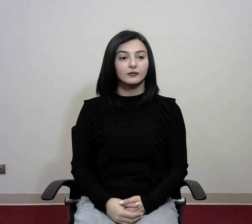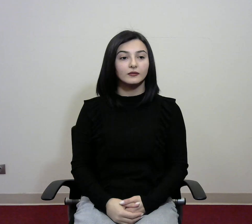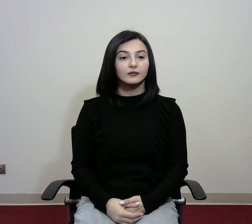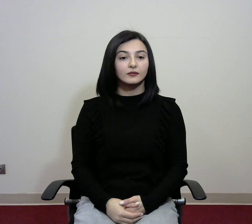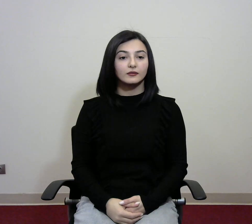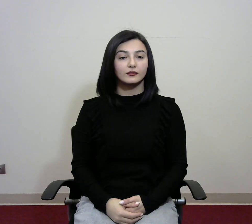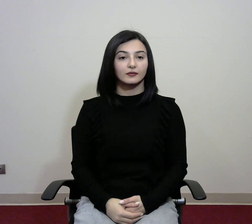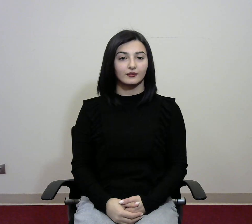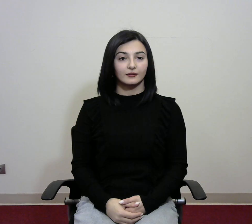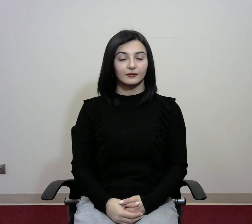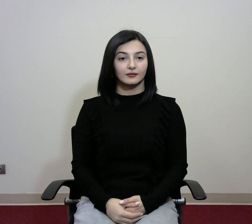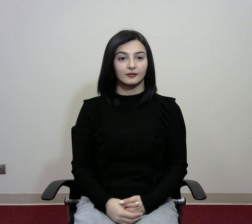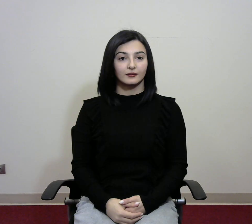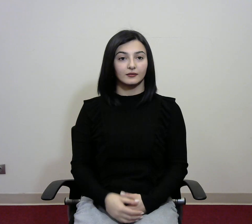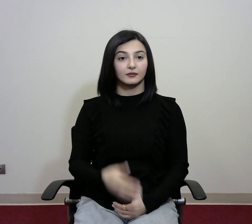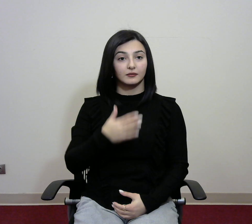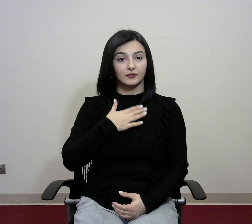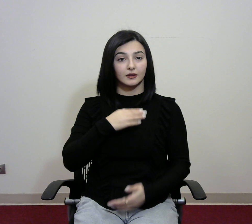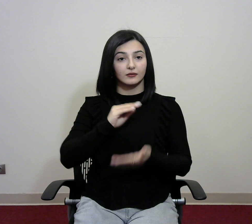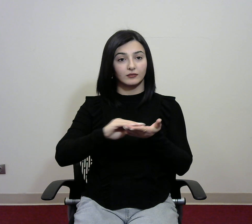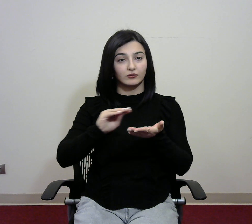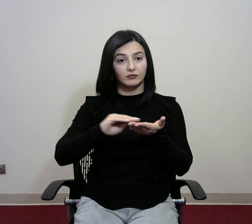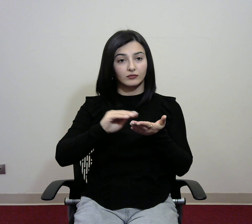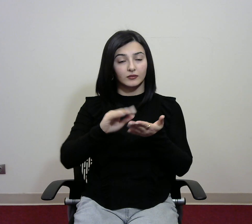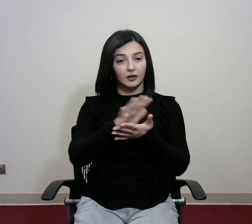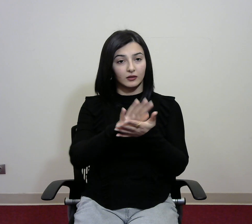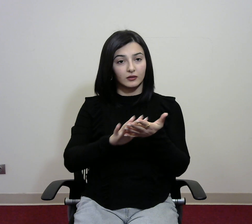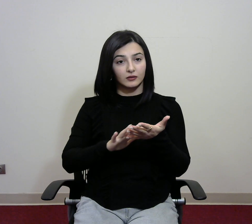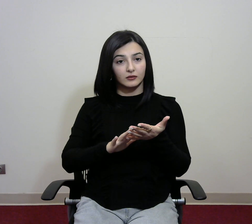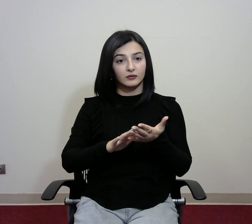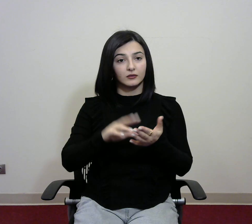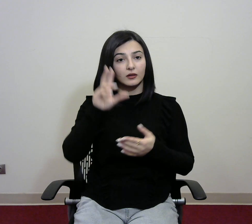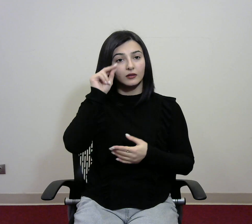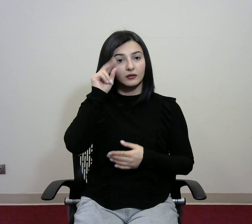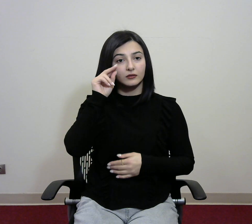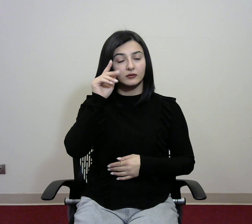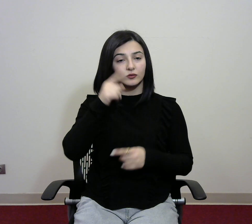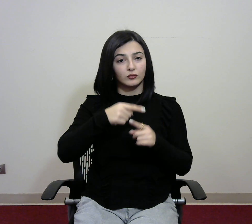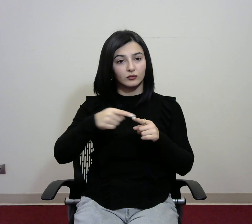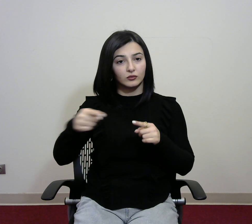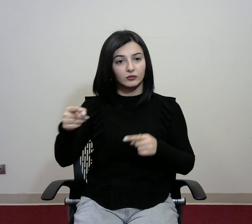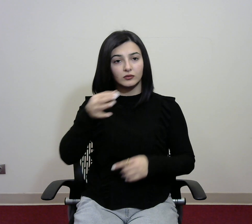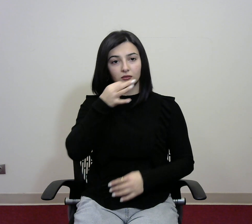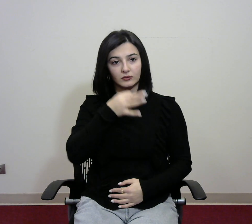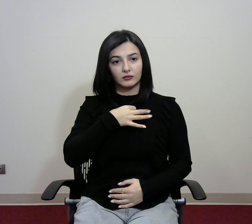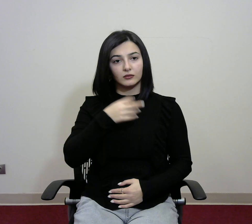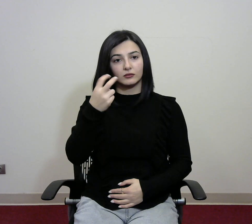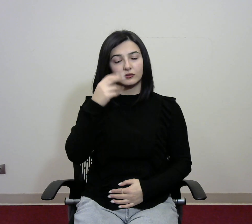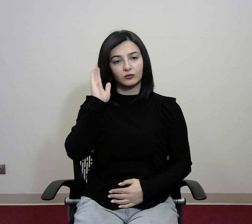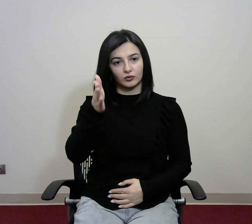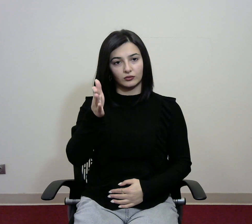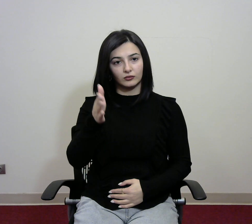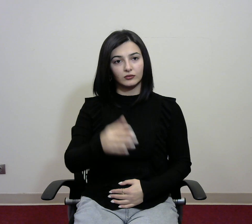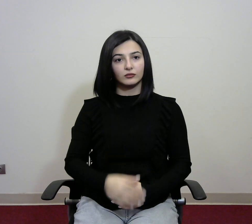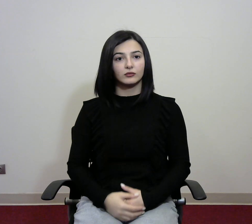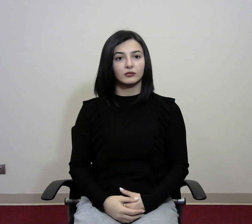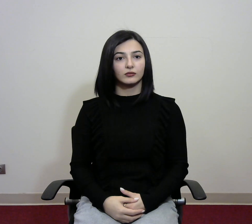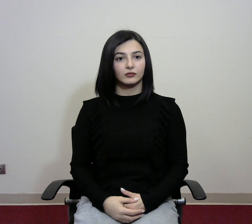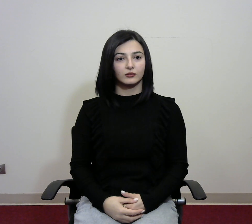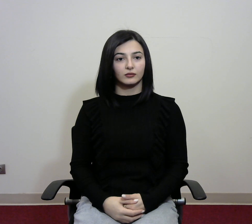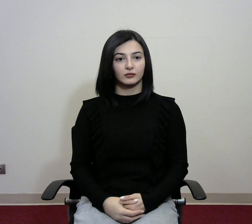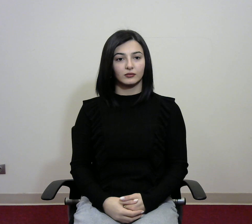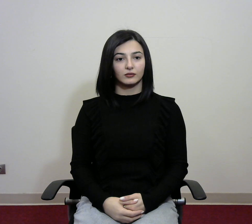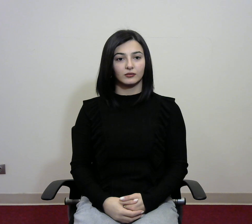Mənim yazdığım ərizəyə hansı müddətdə cavab gələcək?